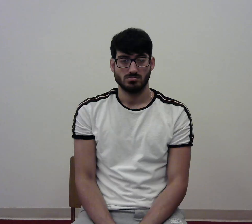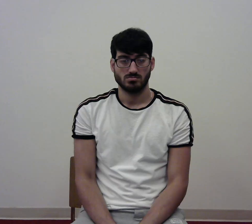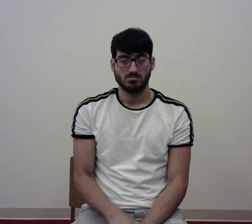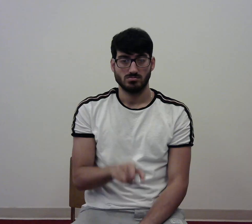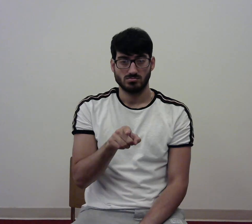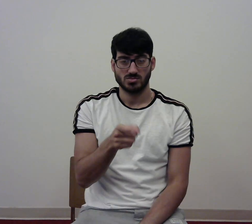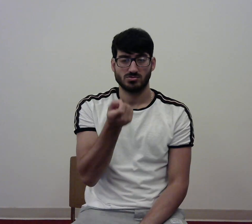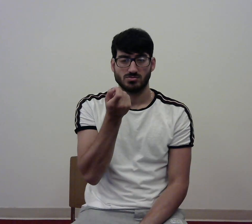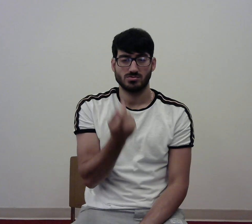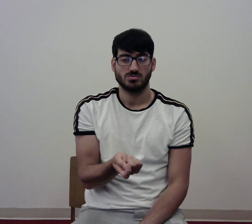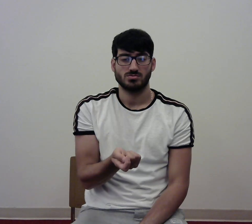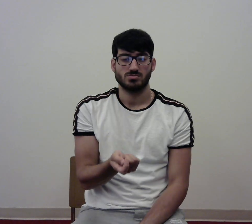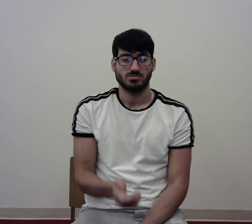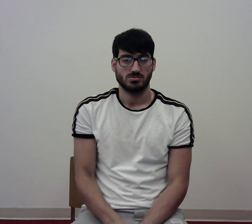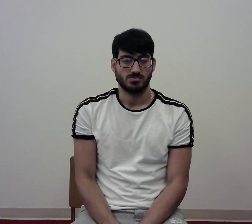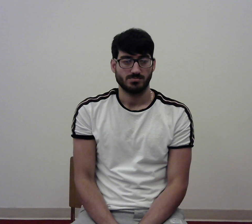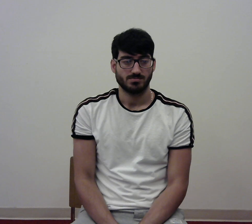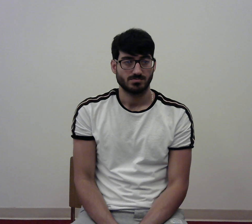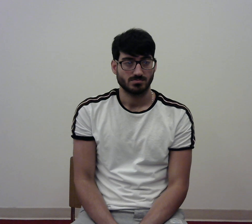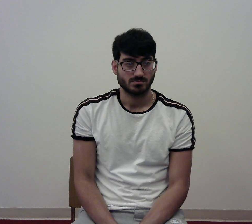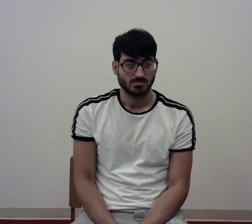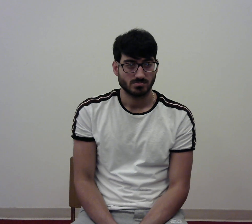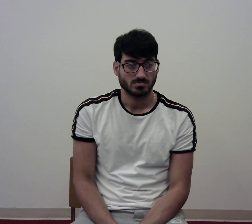Bu ucuzdur